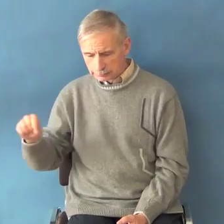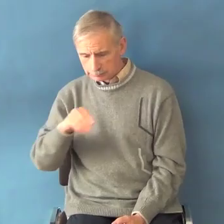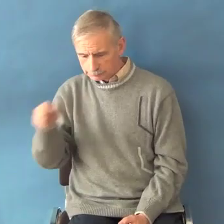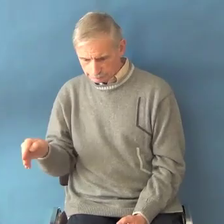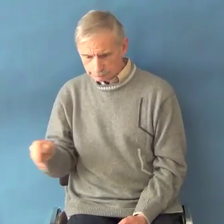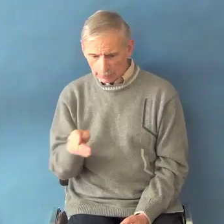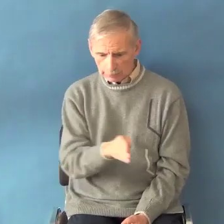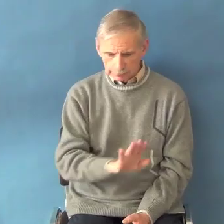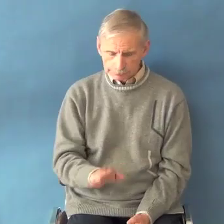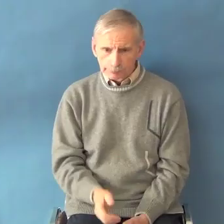Obok tak, a tutaj nie.